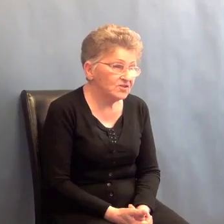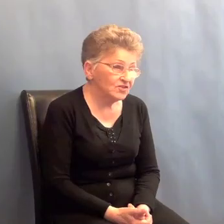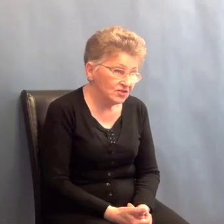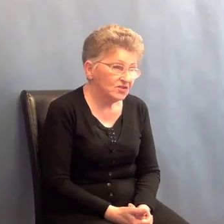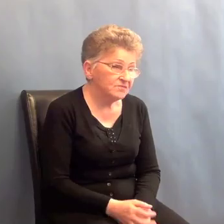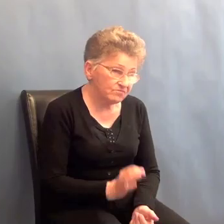Dobrze.